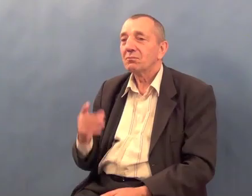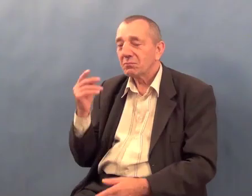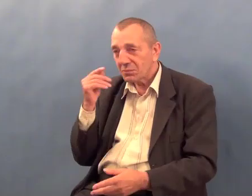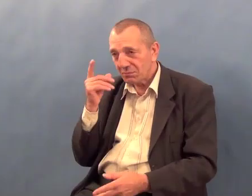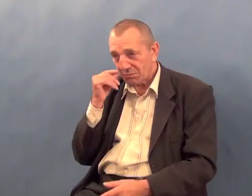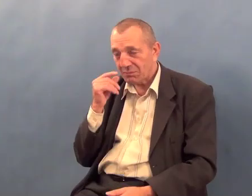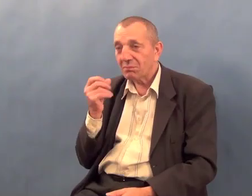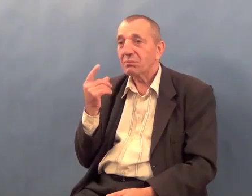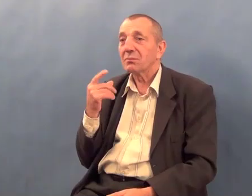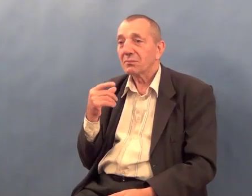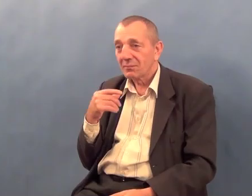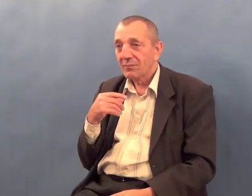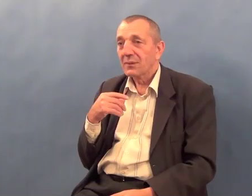Spać, aha.